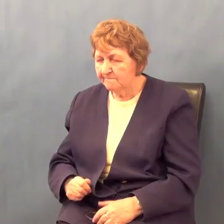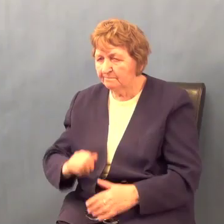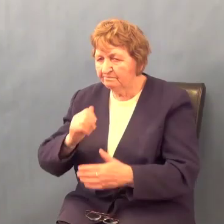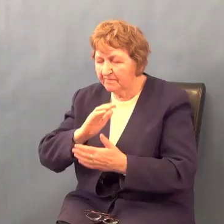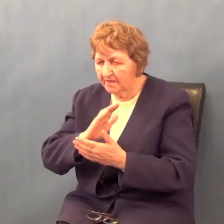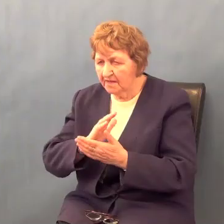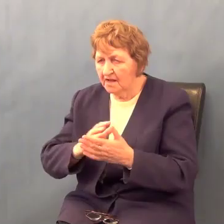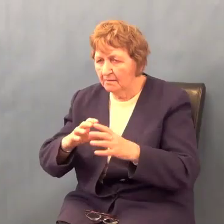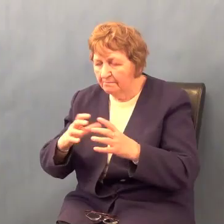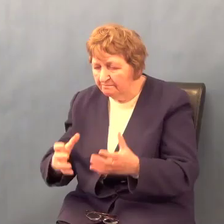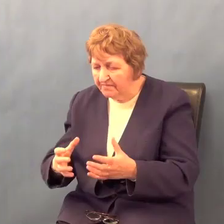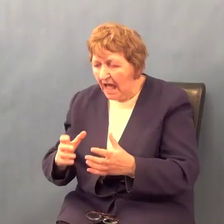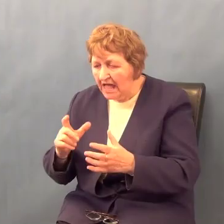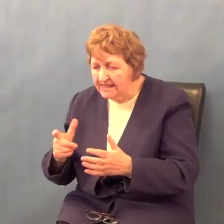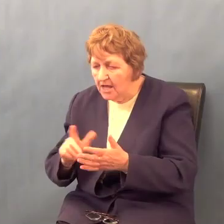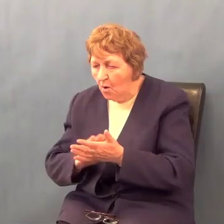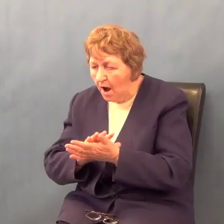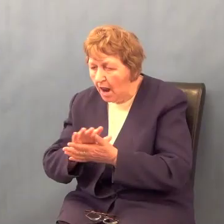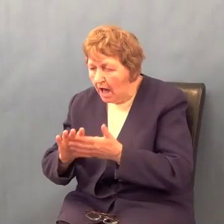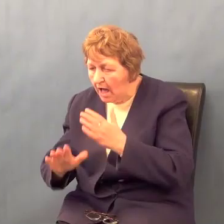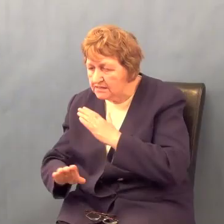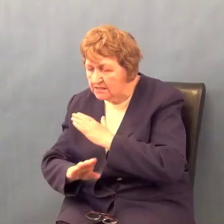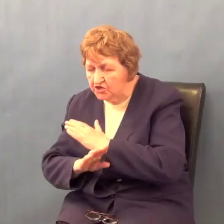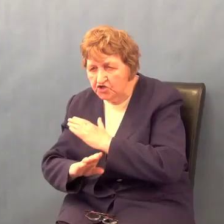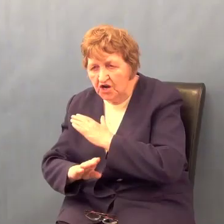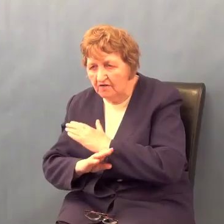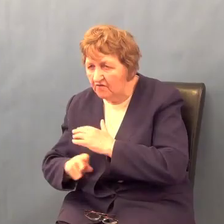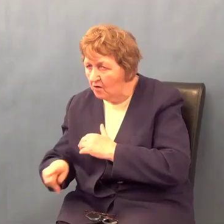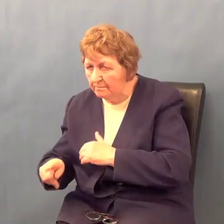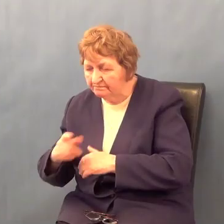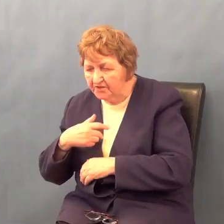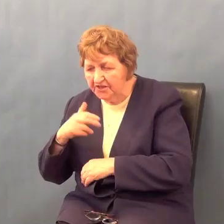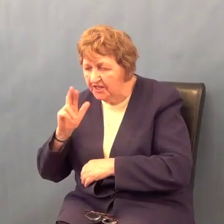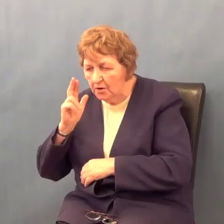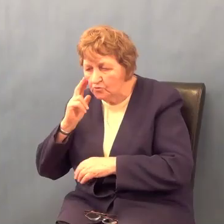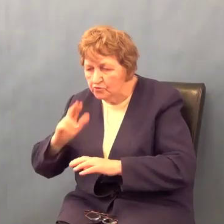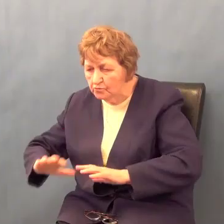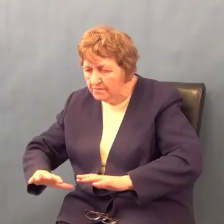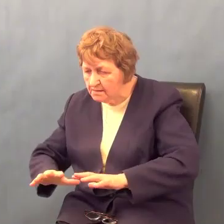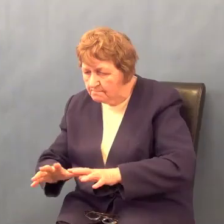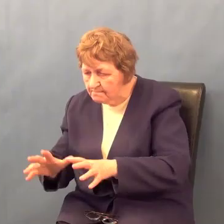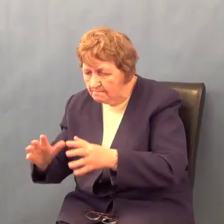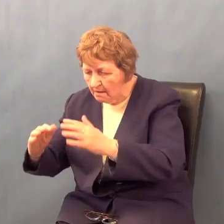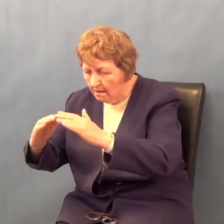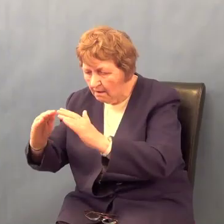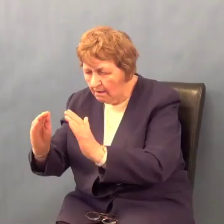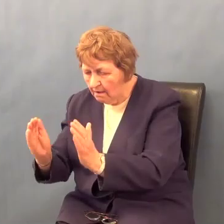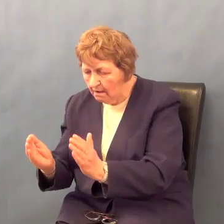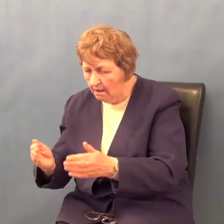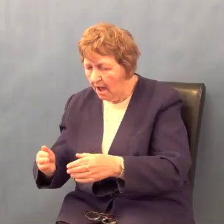Rozbiło się szkło, ale w lesie jest jakiś kształt, nie rozumiem tego.